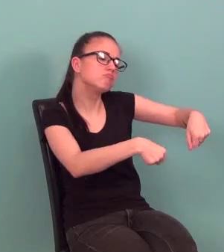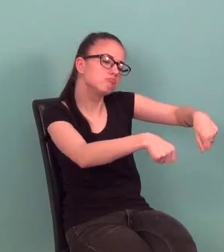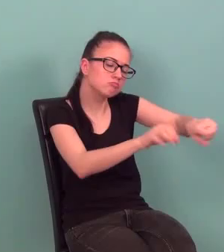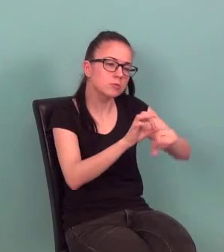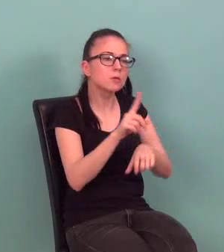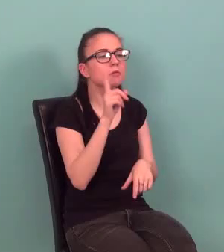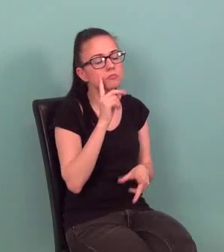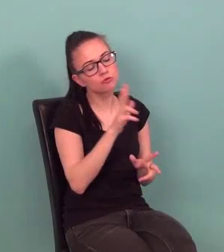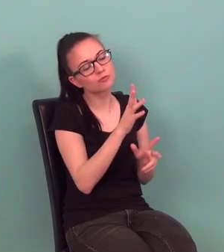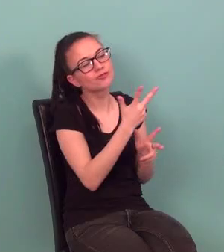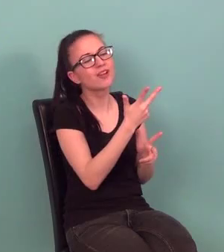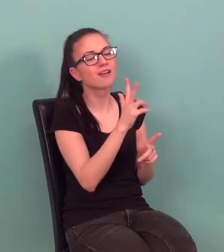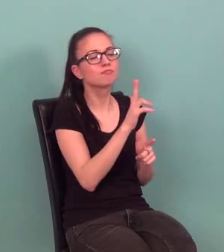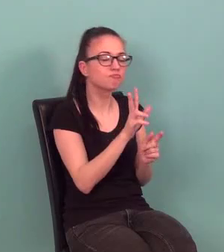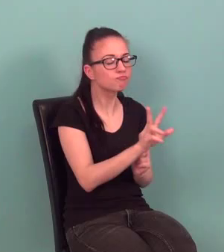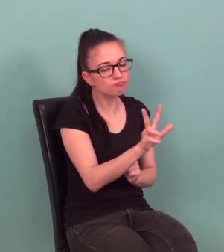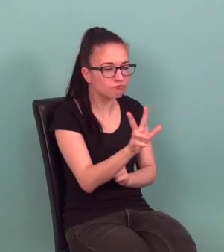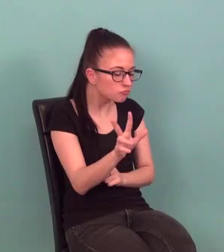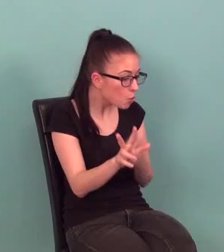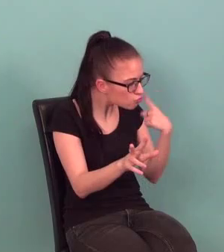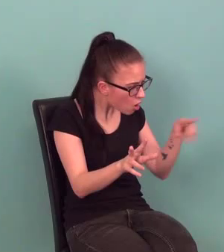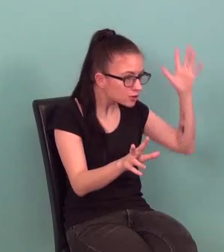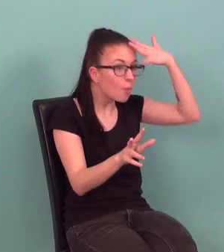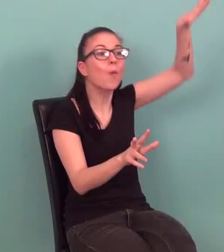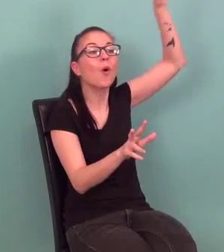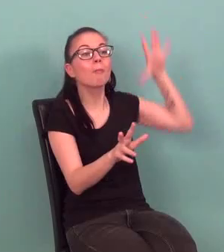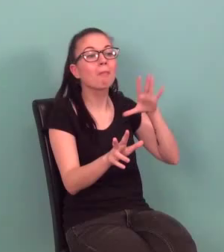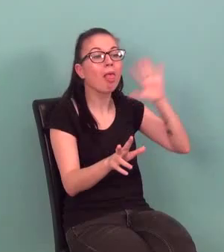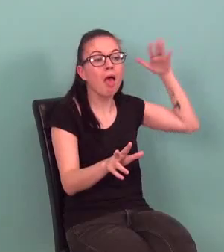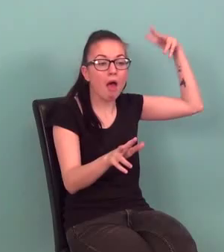Odchodzący trzej chłopcy zauważają leżący na ziemi kapelusz, który przedtem spadł z głowy chłopakowi.